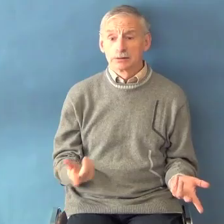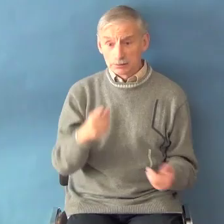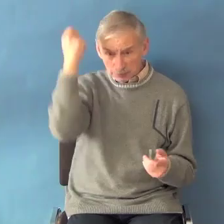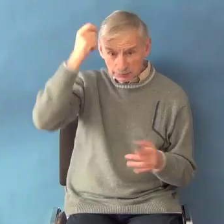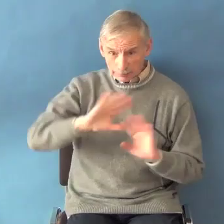Nie będziesz brał prysznica?